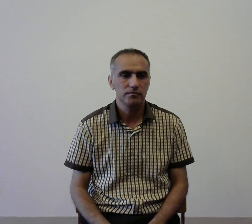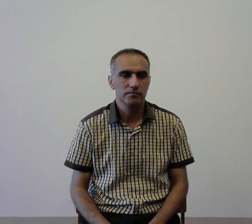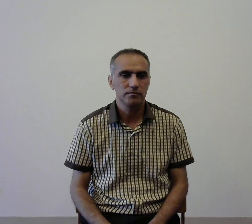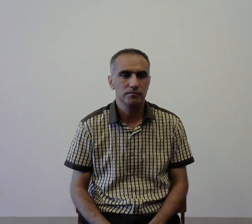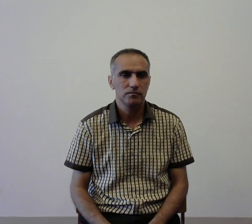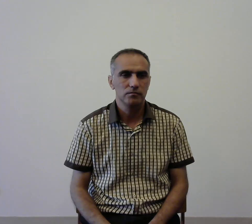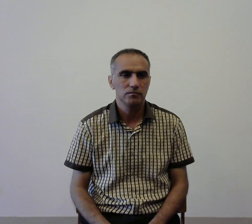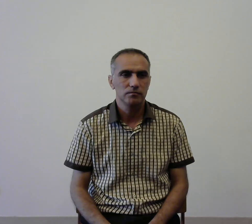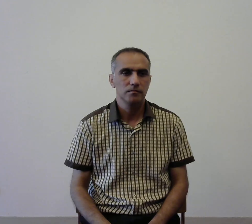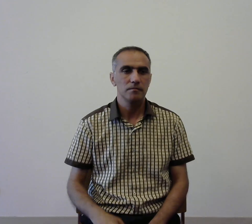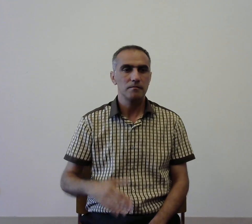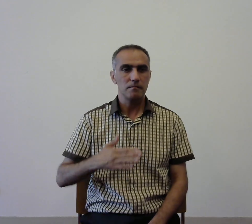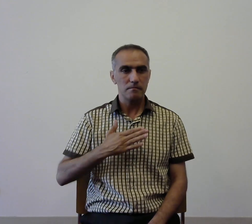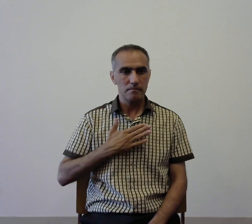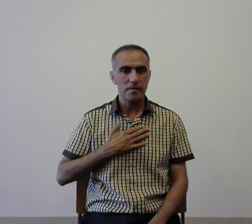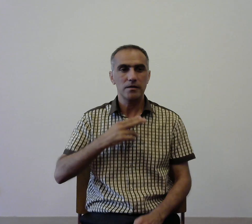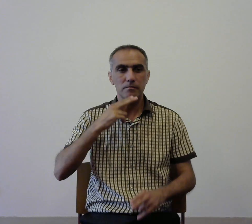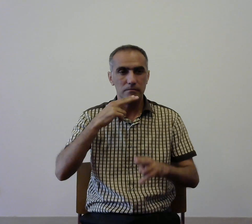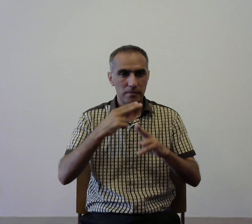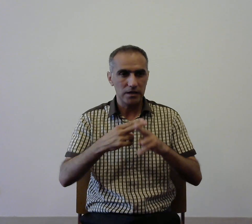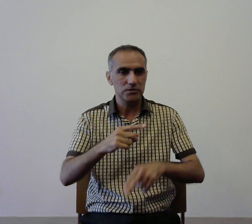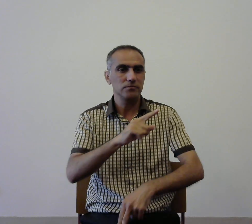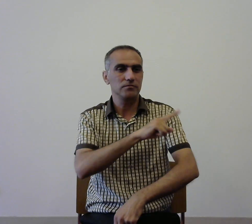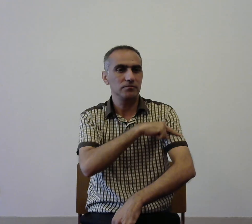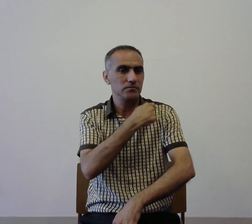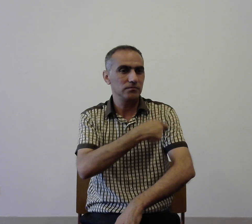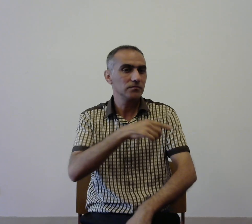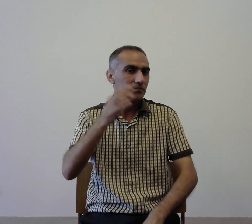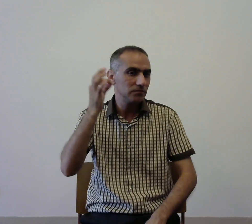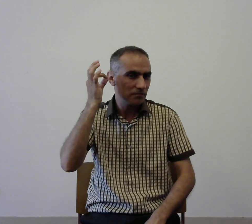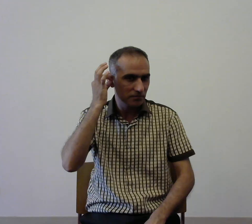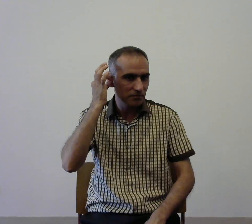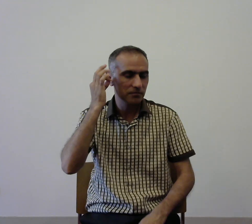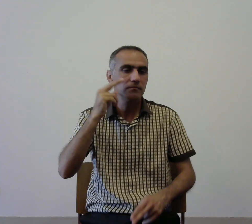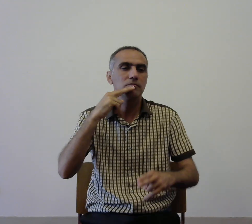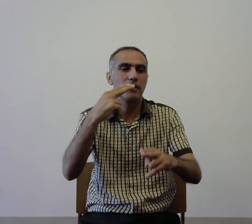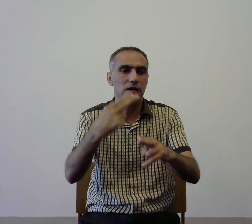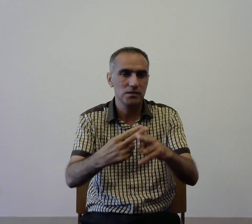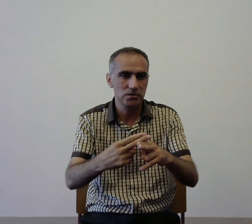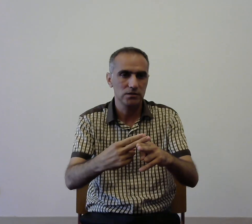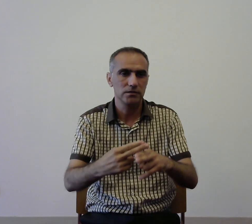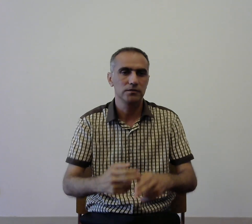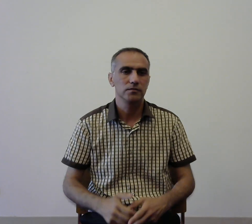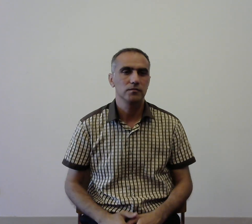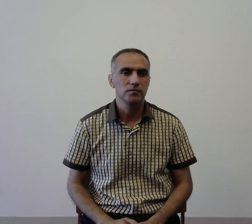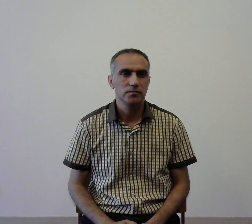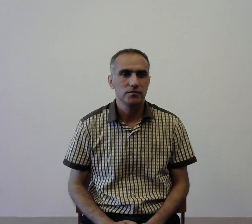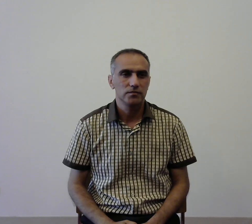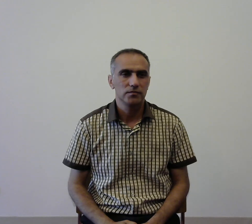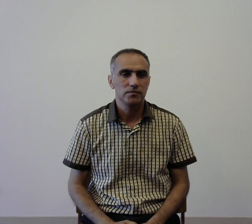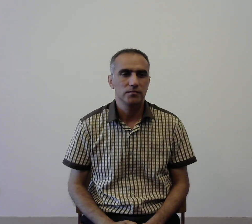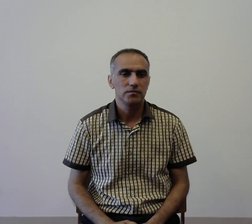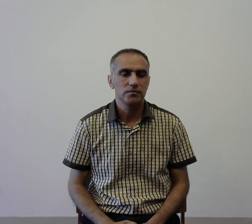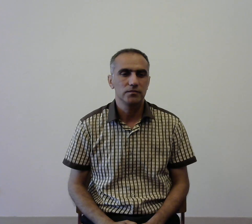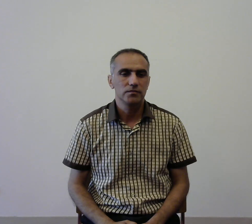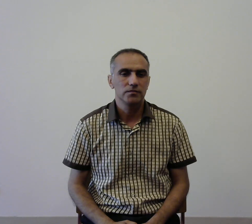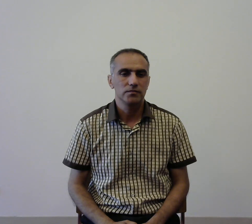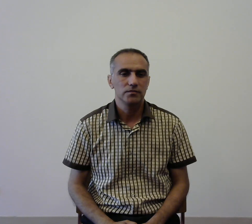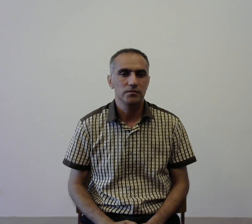Mənim bacım tibb bacısıdır